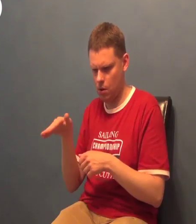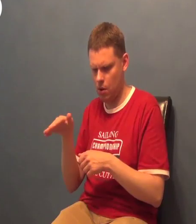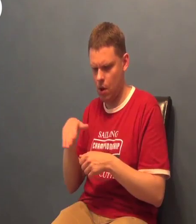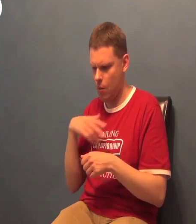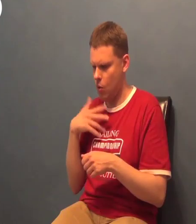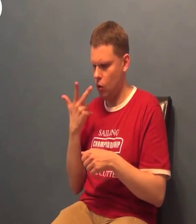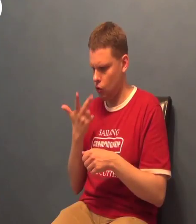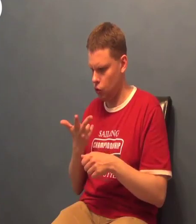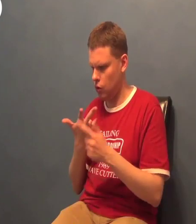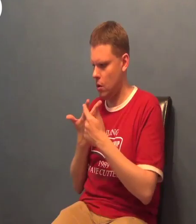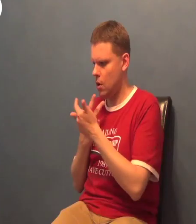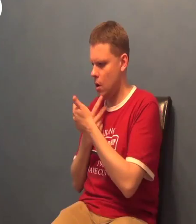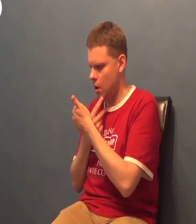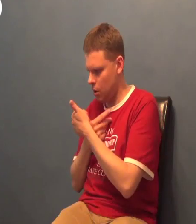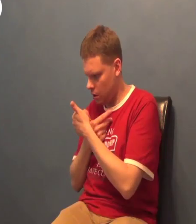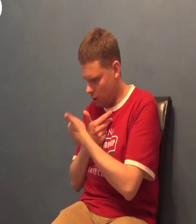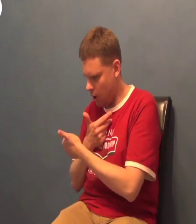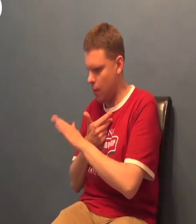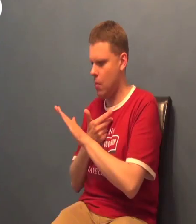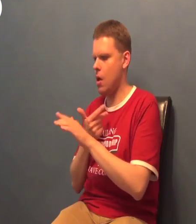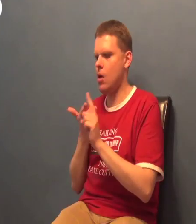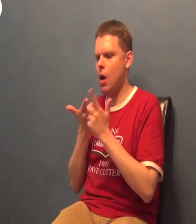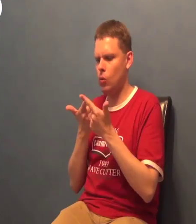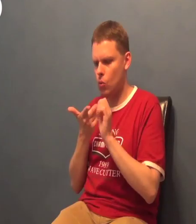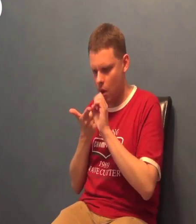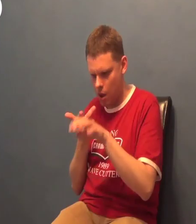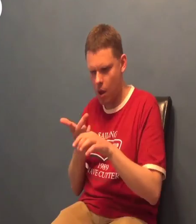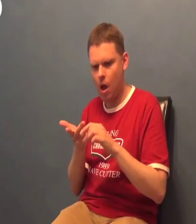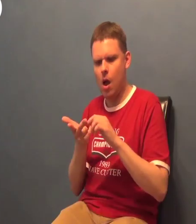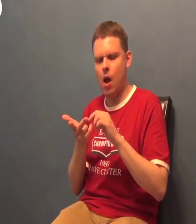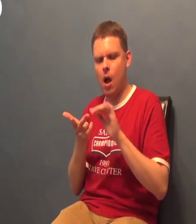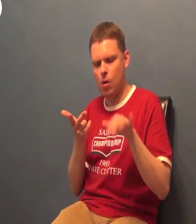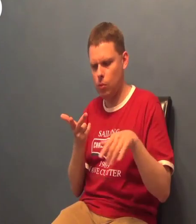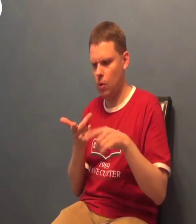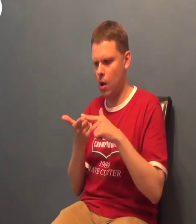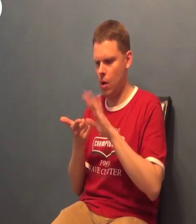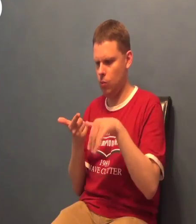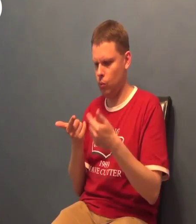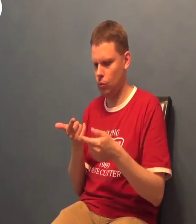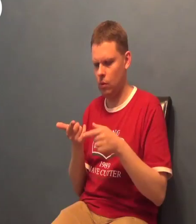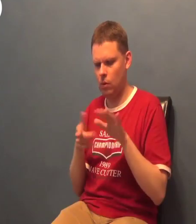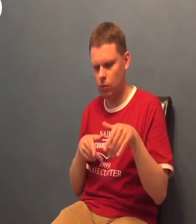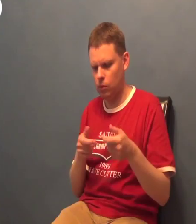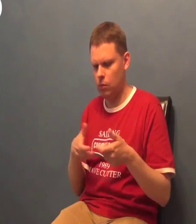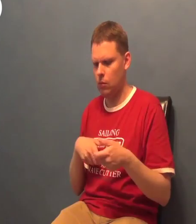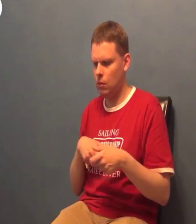Były trzy kosze, pierwszy po prawej jest pełny, a drugi, środkowy, jest pusty, a trzeciego - po lewej stronie, napełnionego, nie ma.